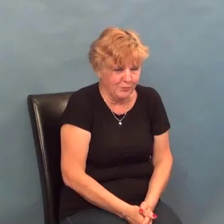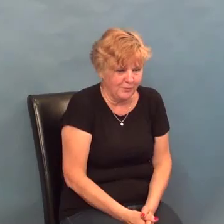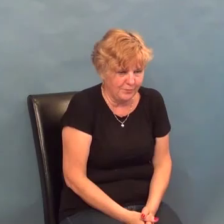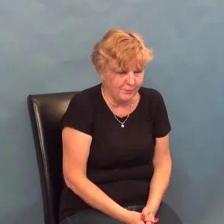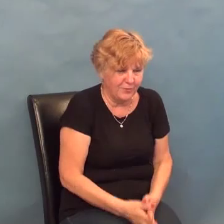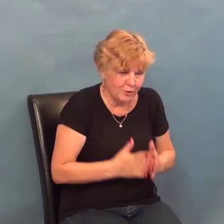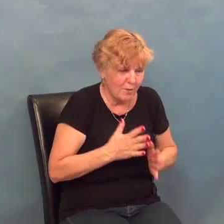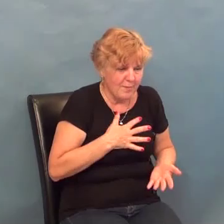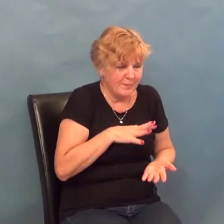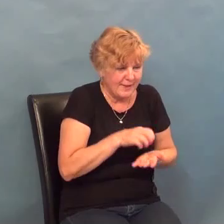Mam zajęcie w domu.